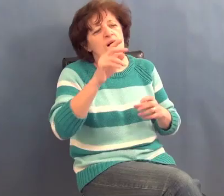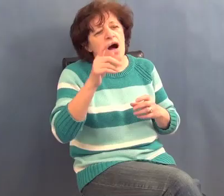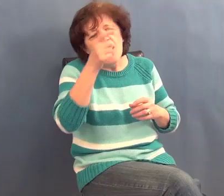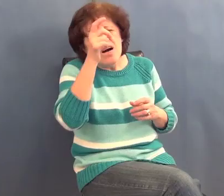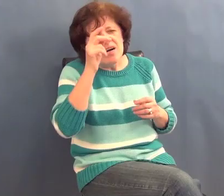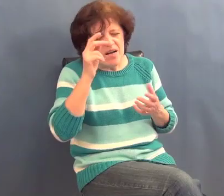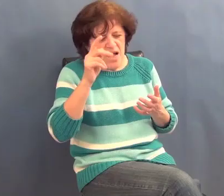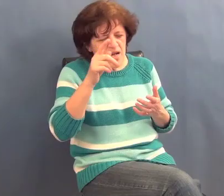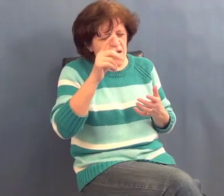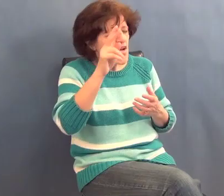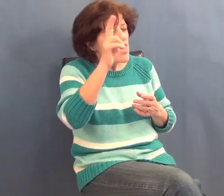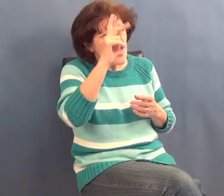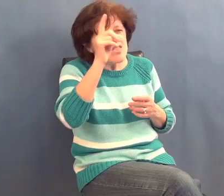Jakiś człowiek.